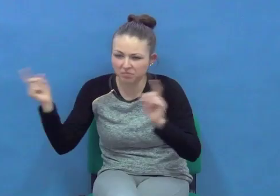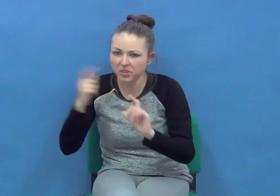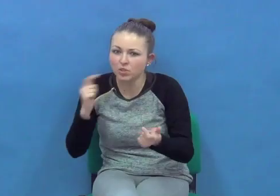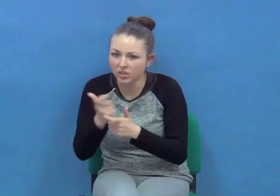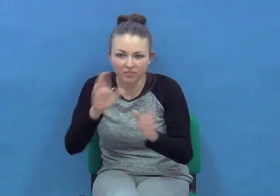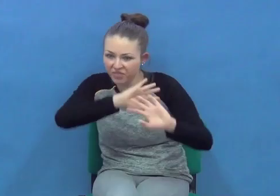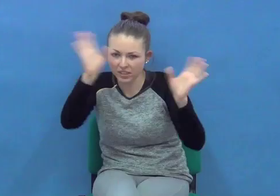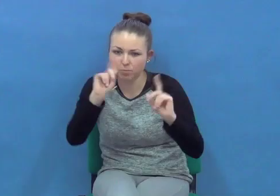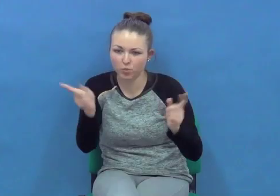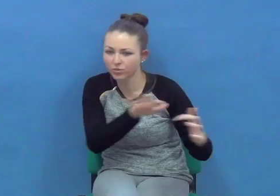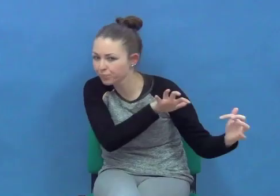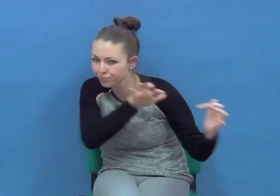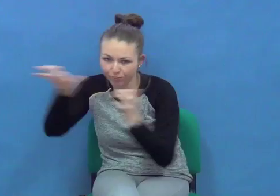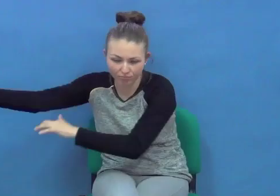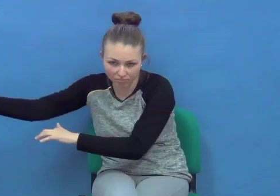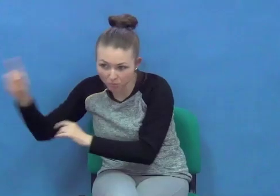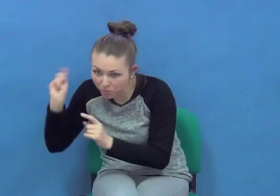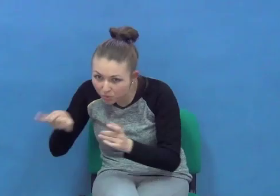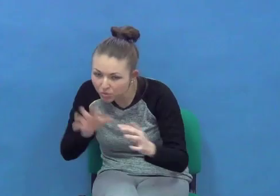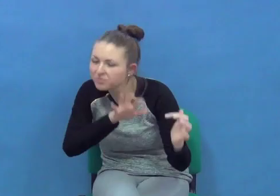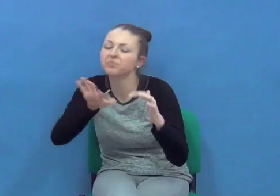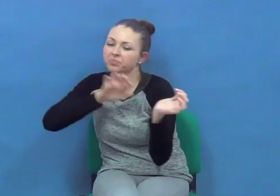Strażacy powiedzieli, że wszyscy muszą wyjść na zewnątrz.